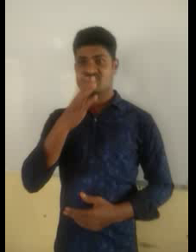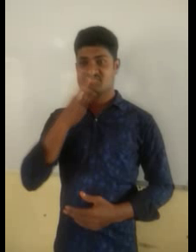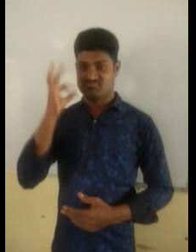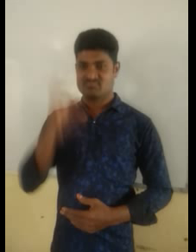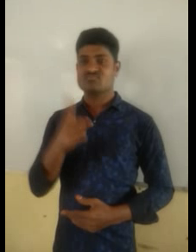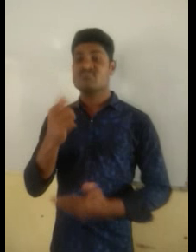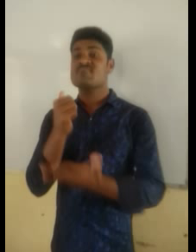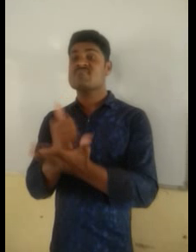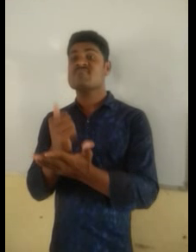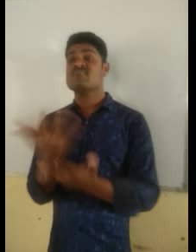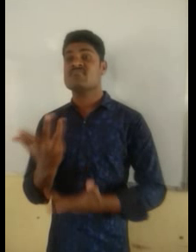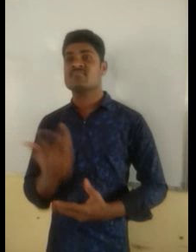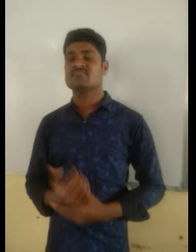how can i trust you